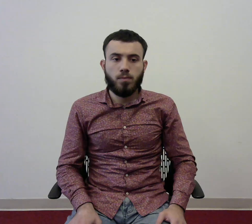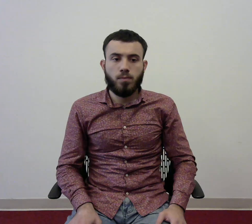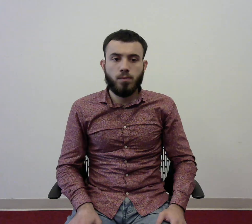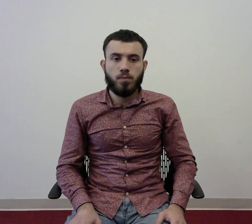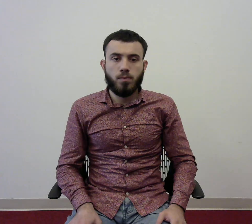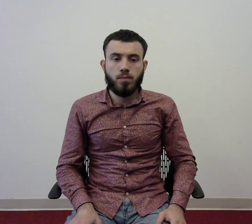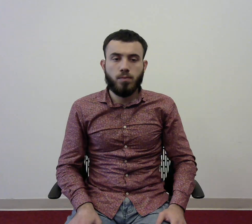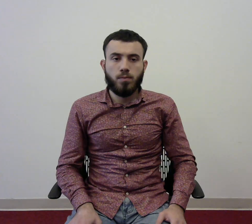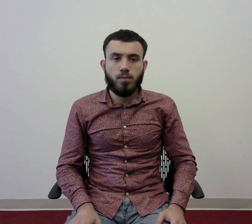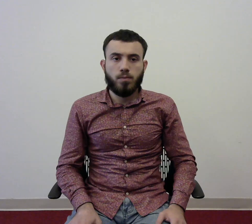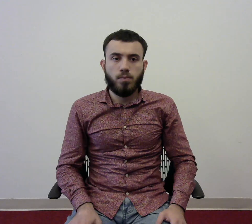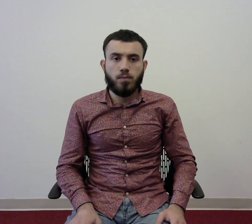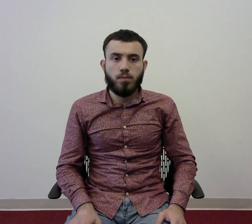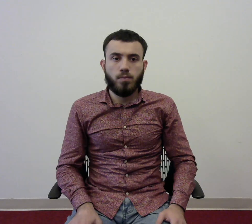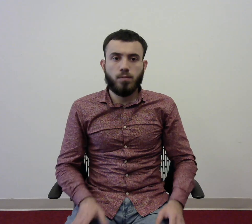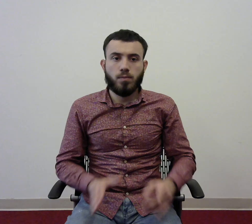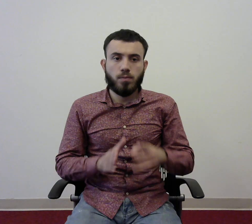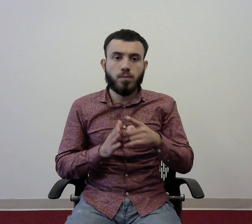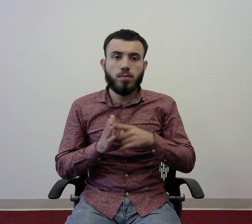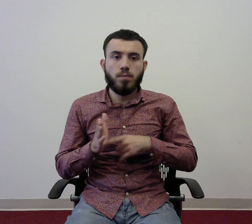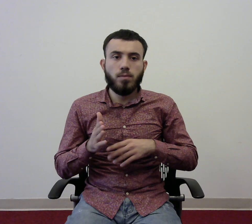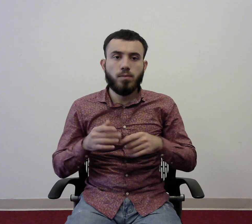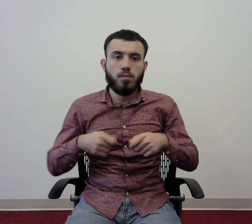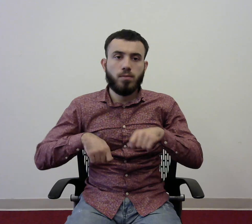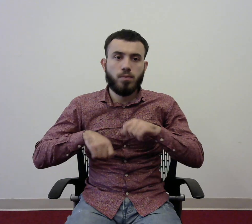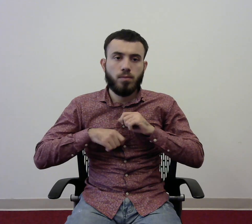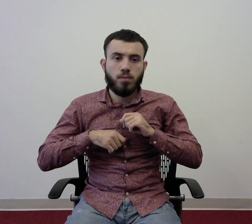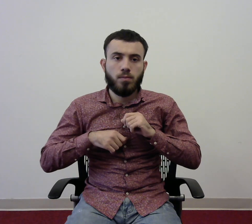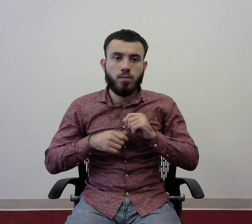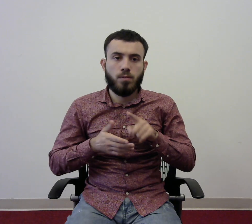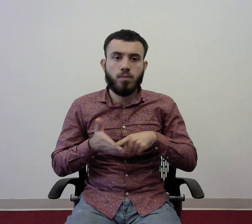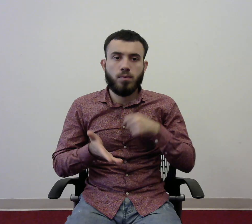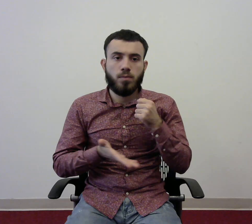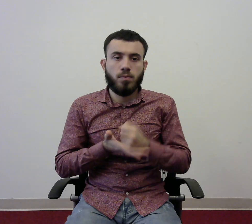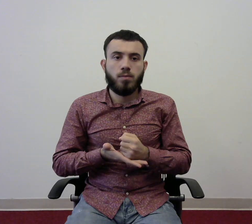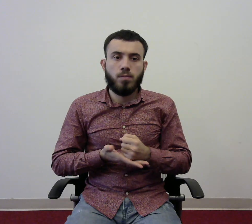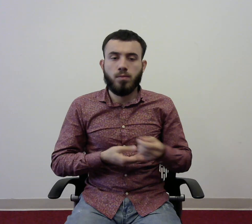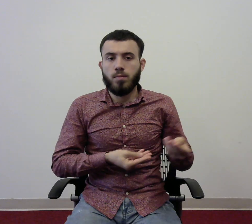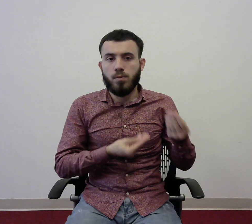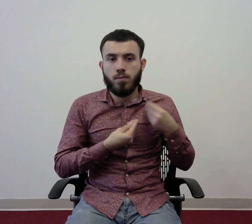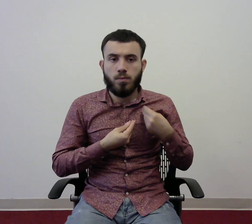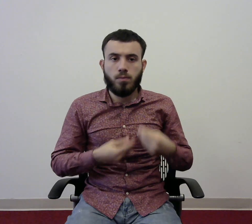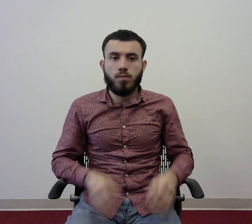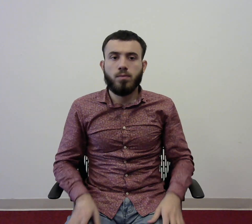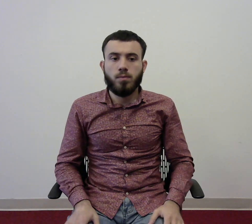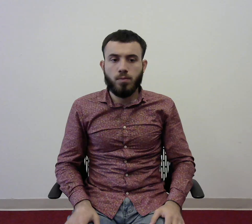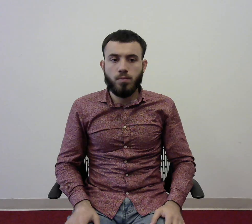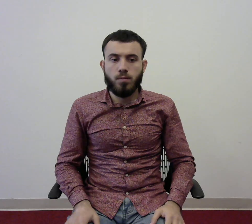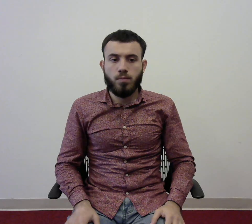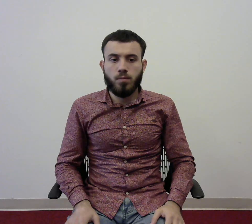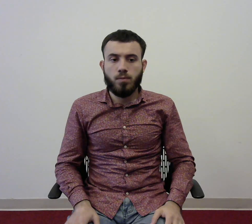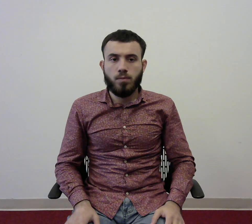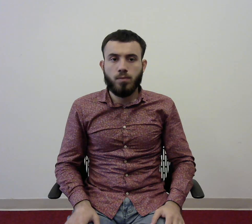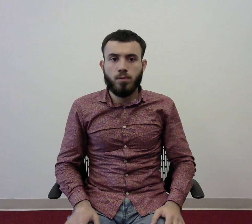Etibarnamə notariusda verilir